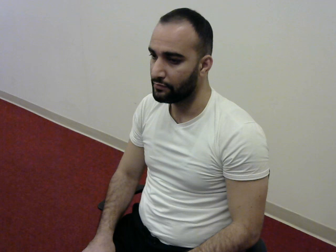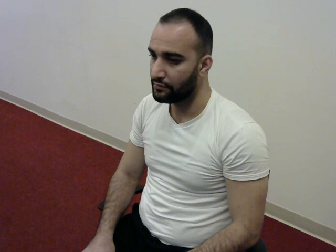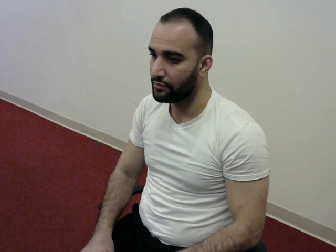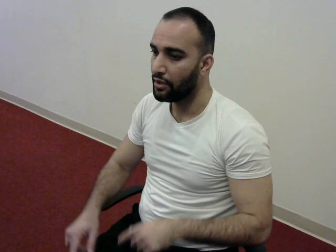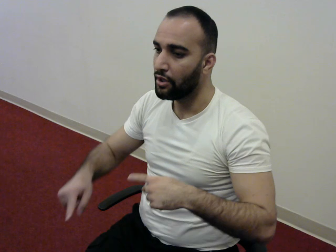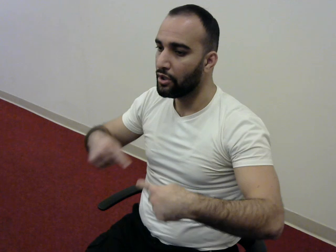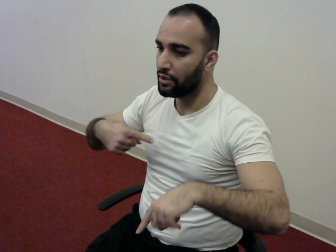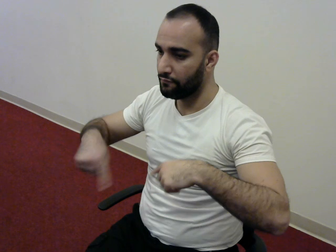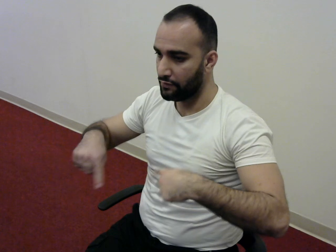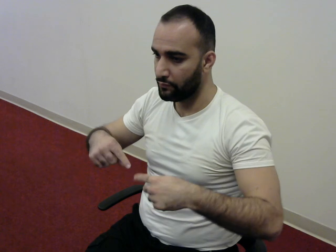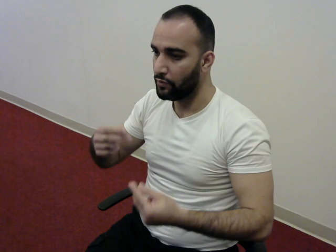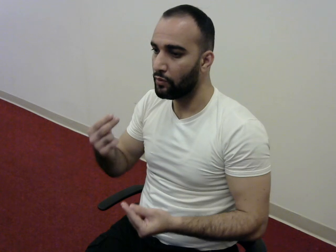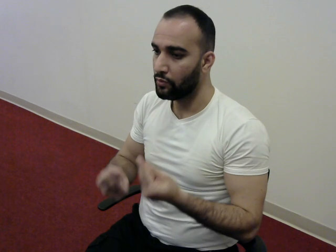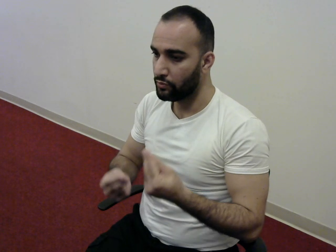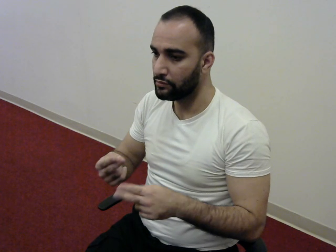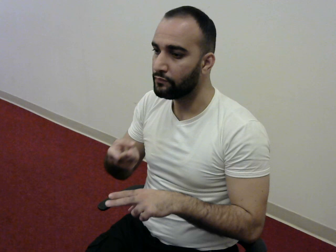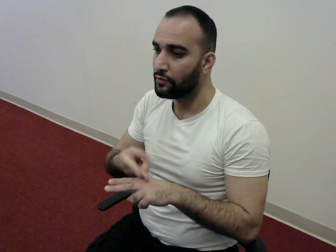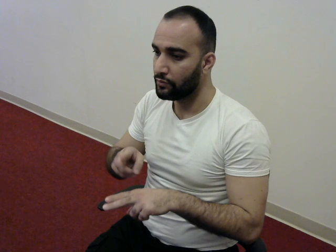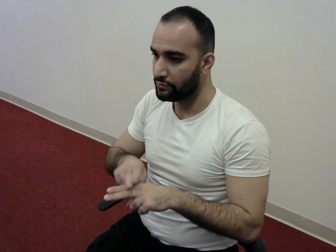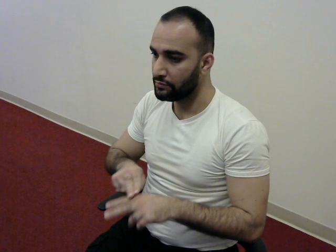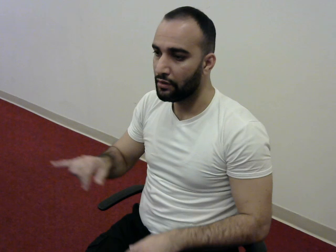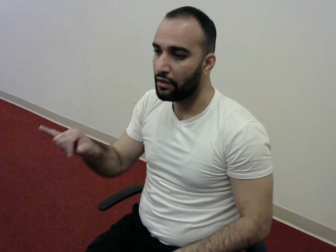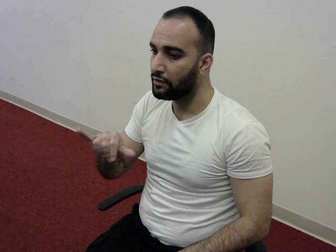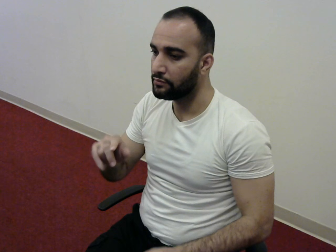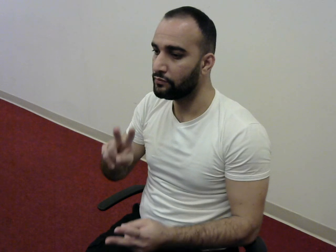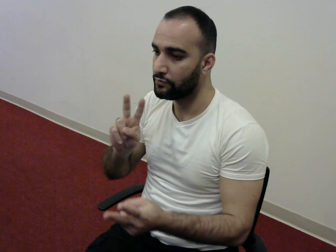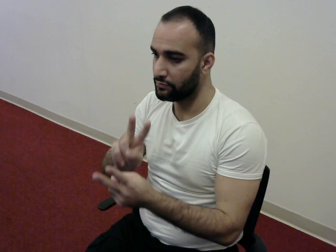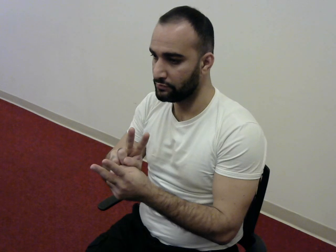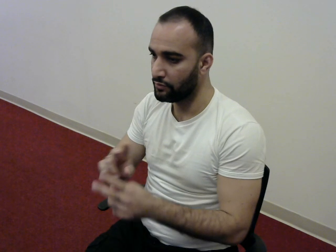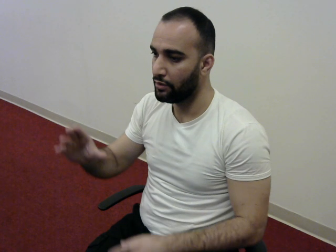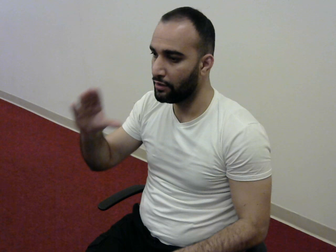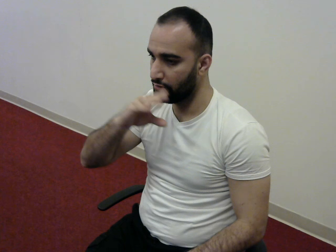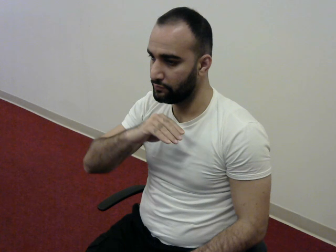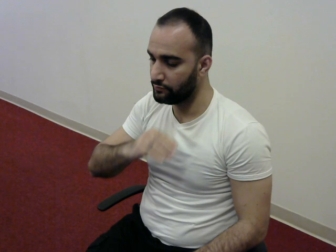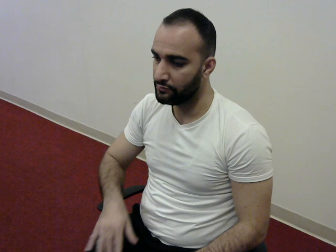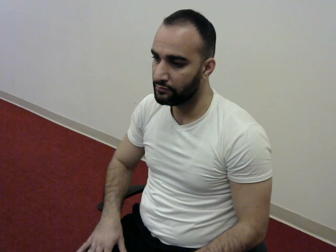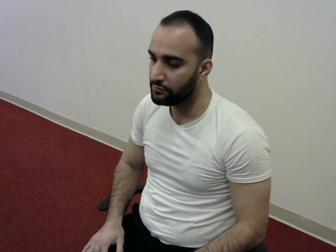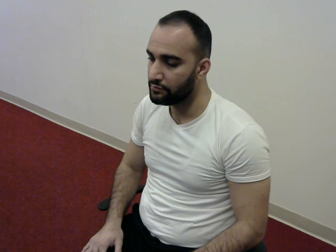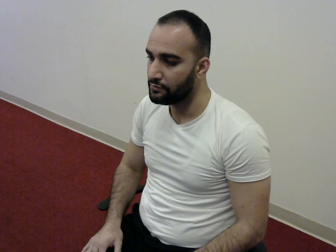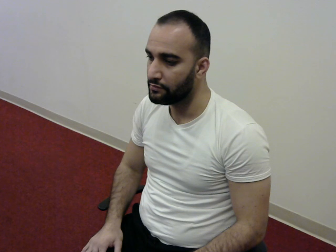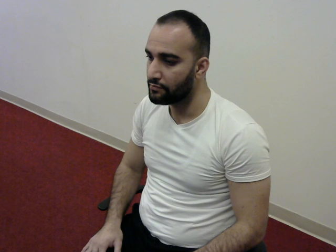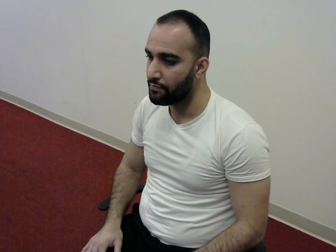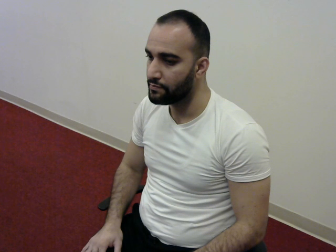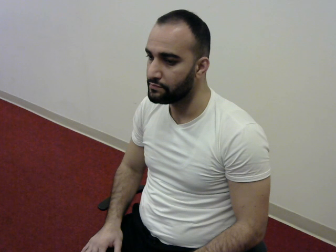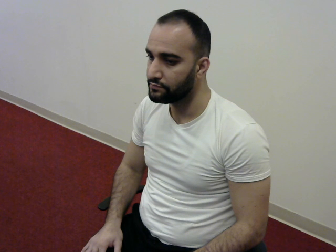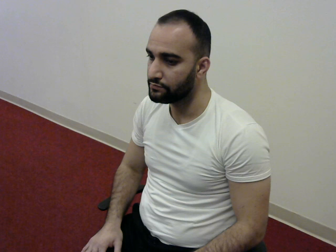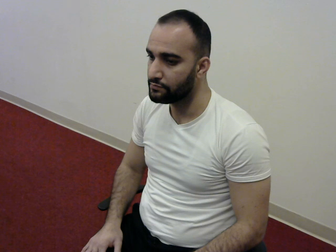Futbol oynamaq üçün harda görüşə bilərik?